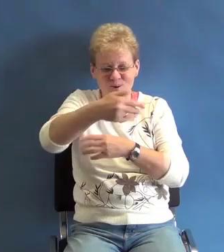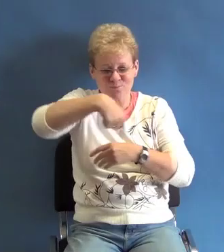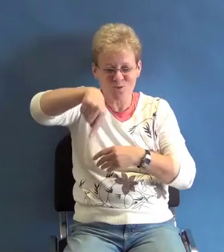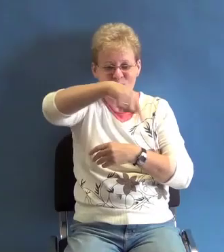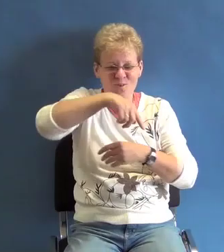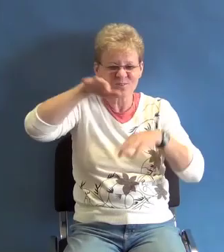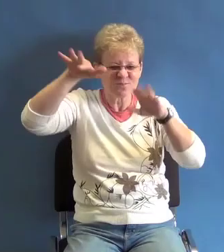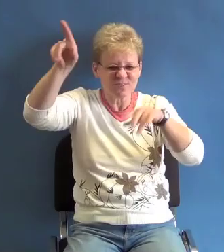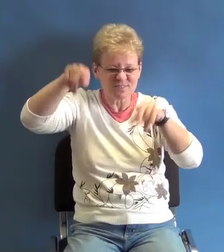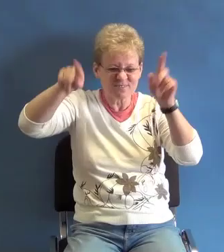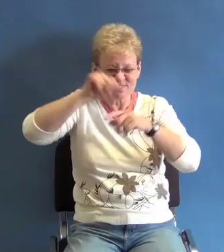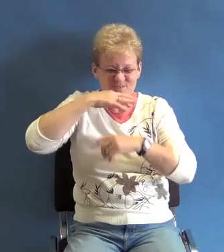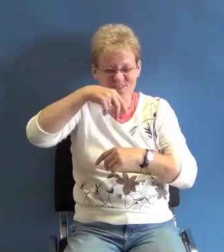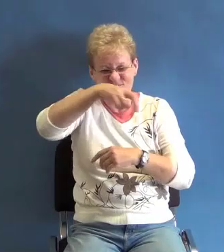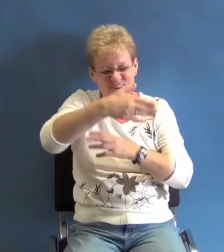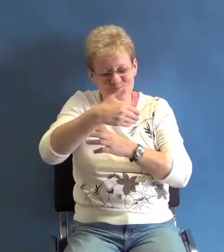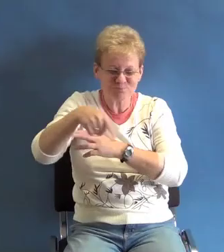Dużo jest takich akwariów.